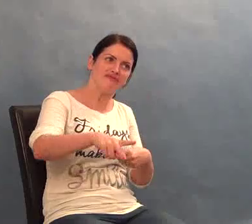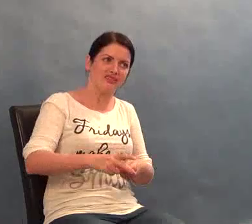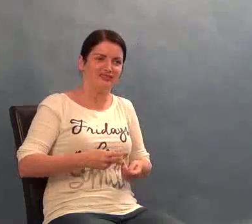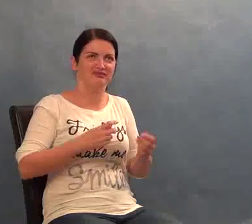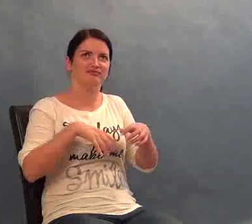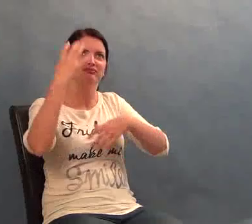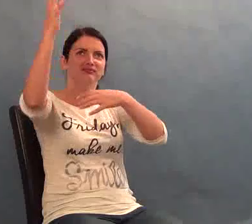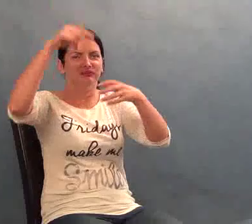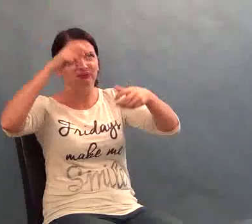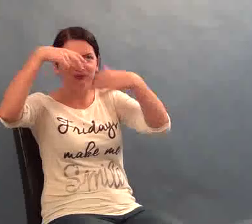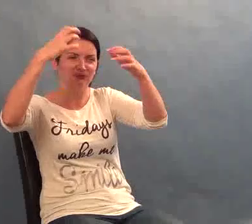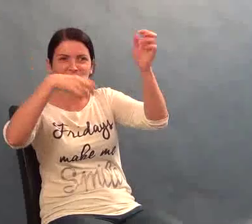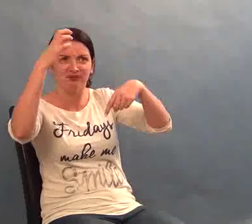Zbiera gruszki do fartucha.